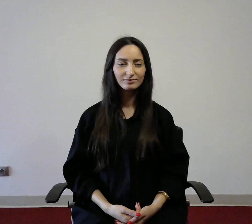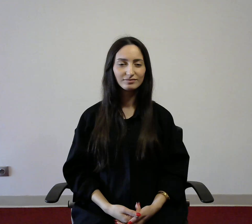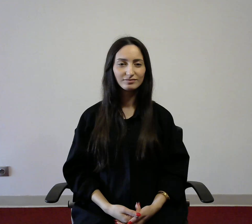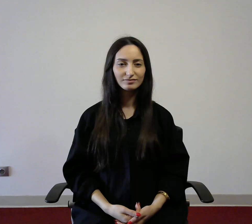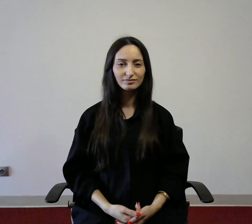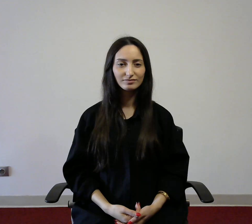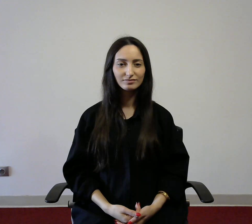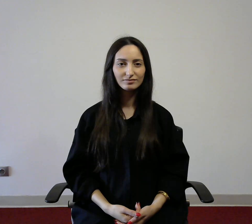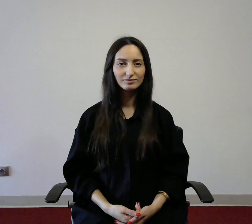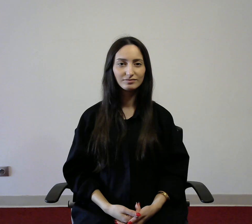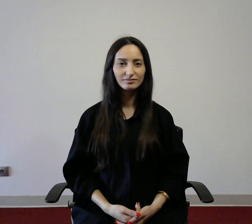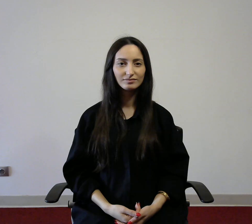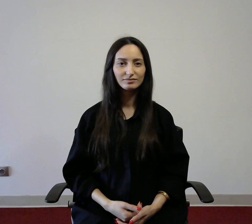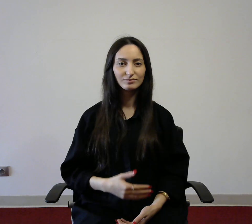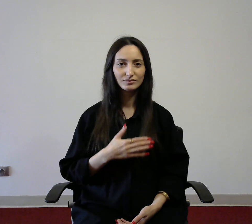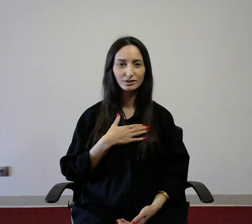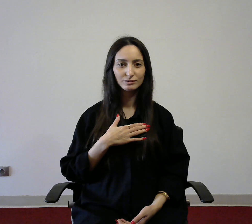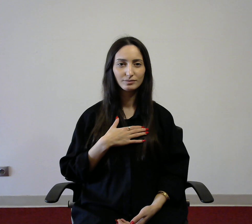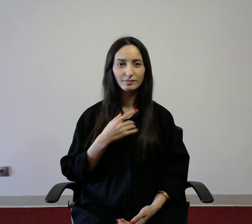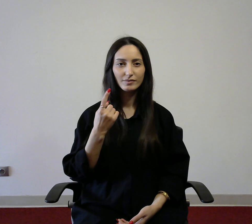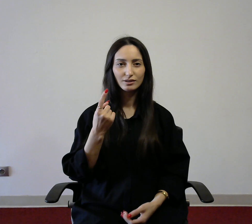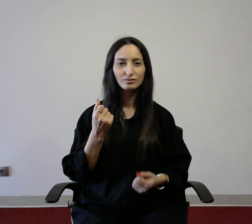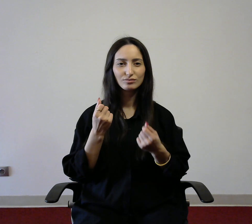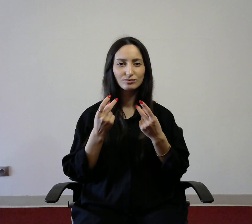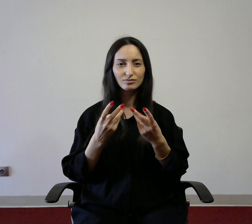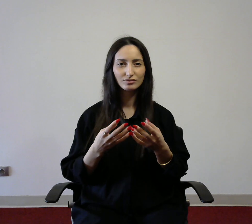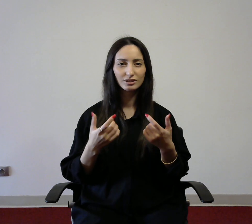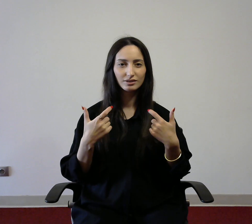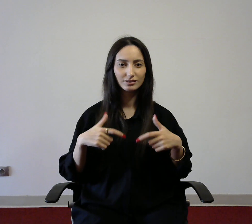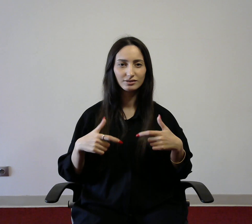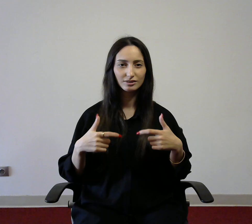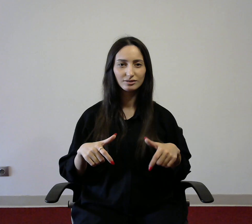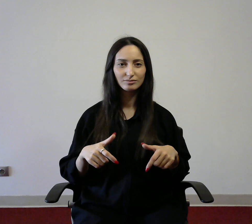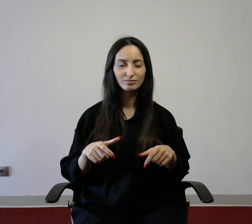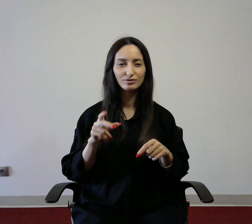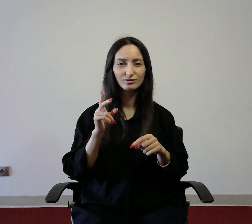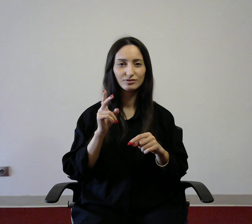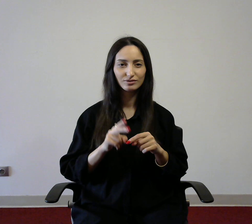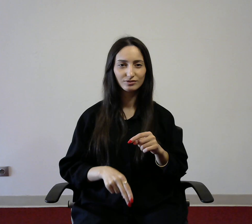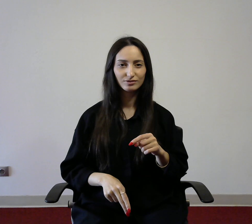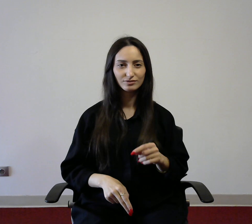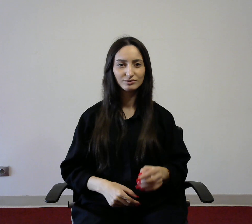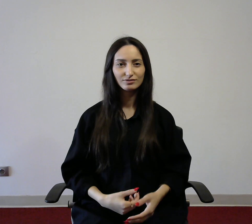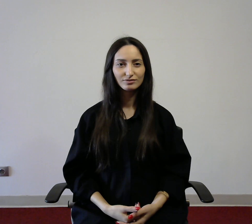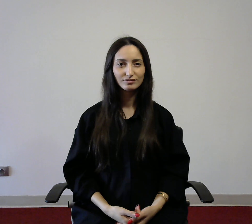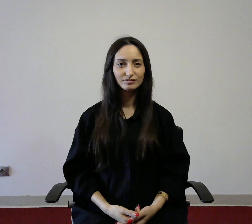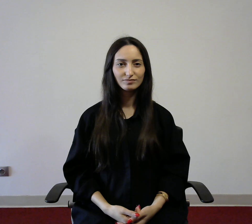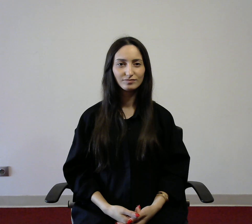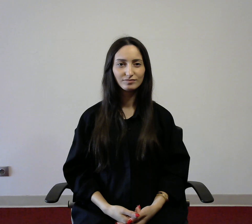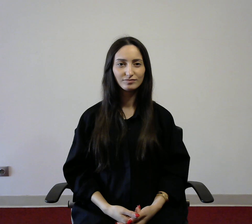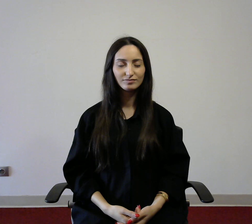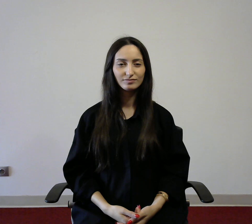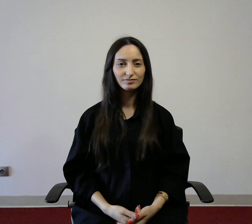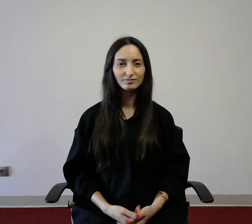Mən bir neçə imtahandan kəsildim